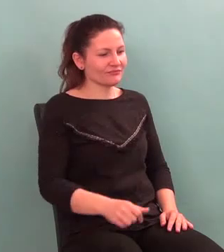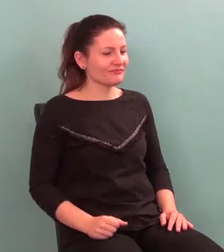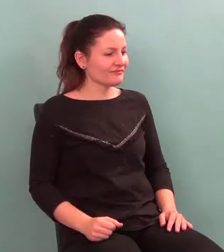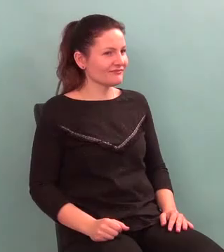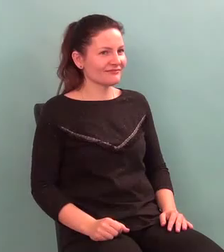Nie mogę.